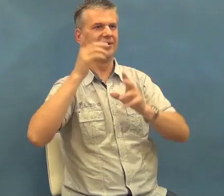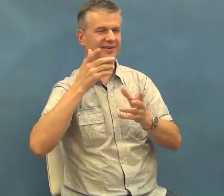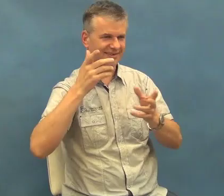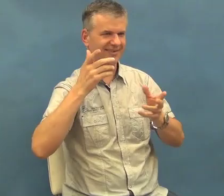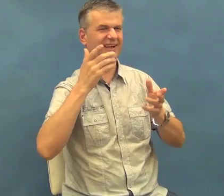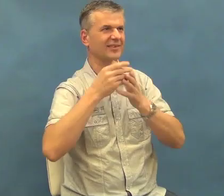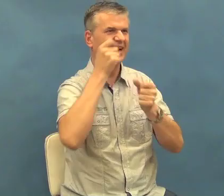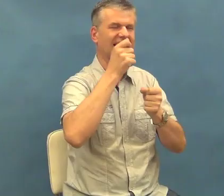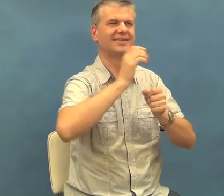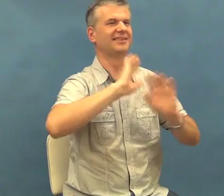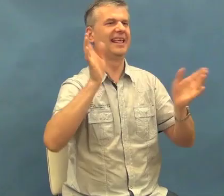Dlatego wycofali się.